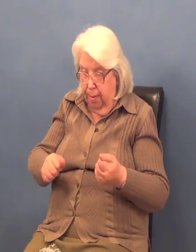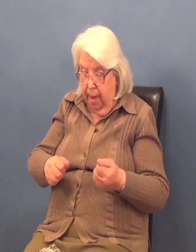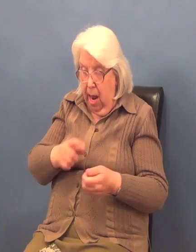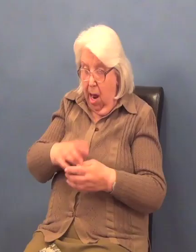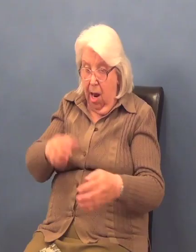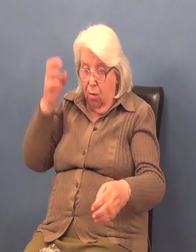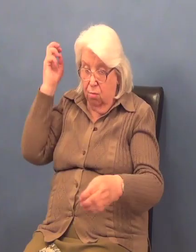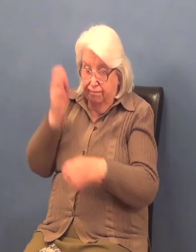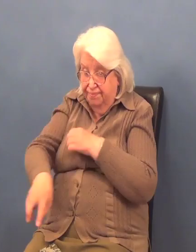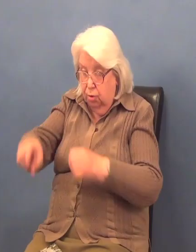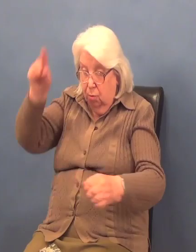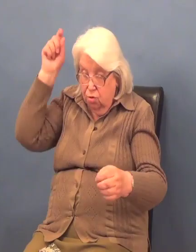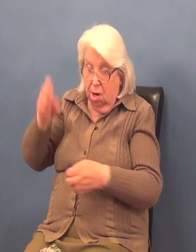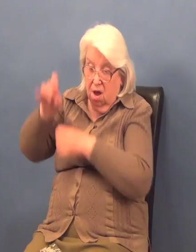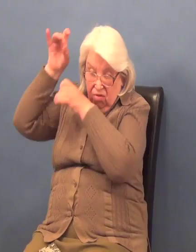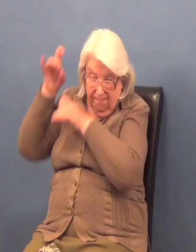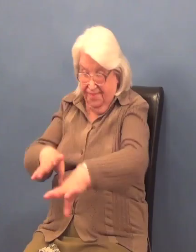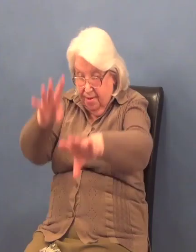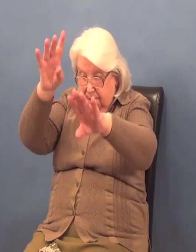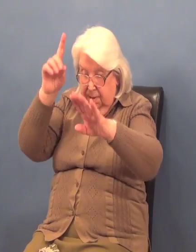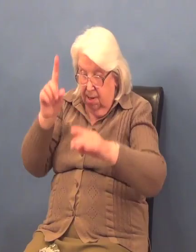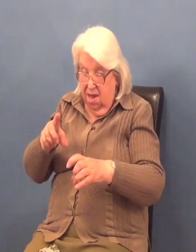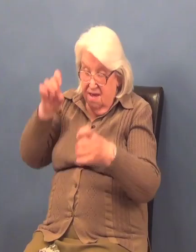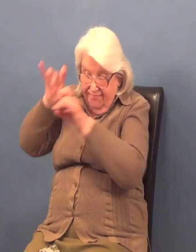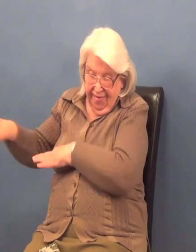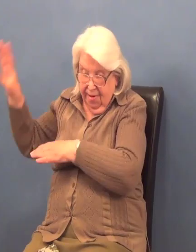I udaje się jej wylecieć z klatki, biegnie, kot też biegnie.